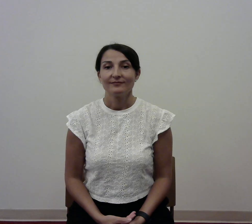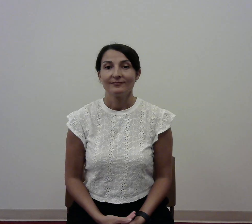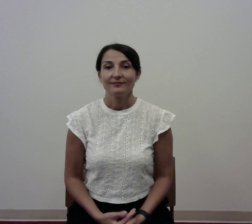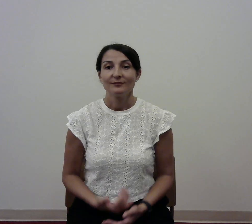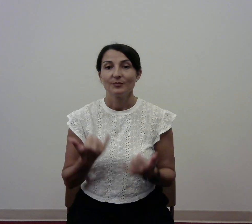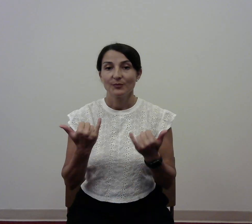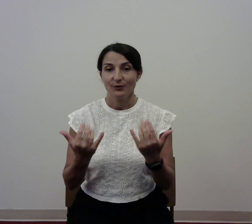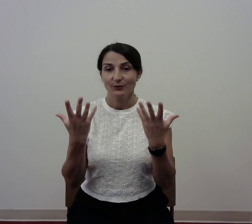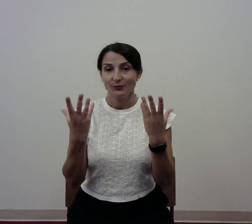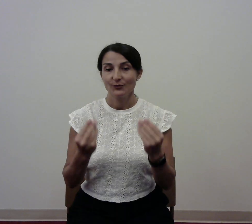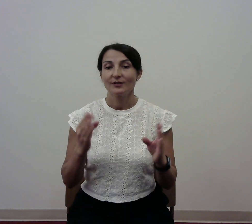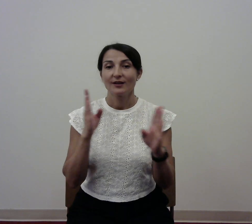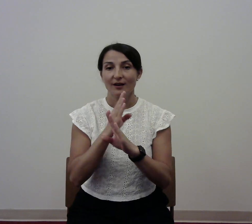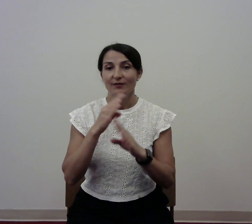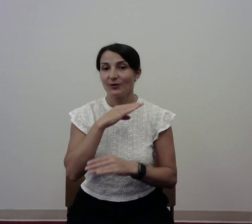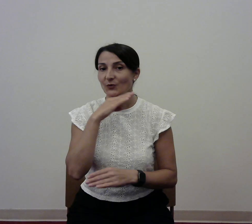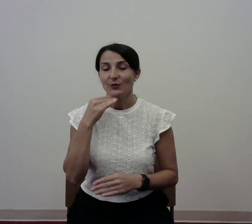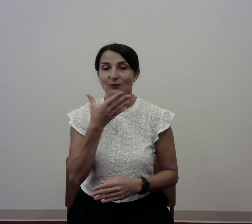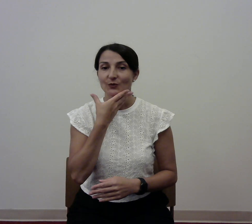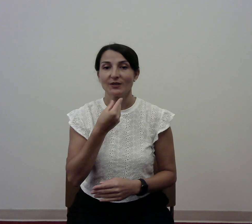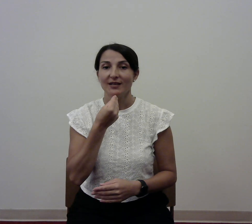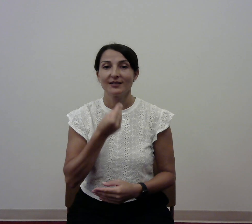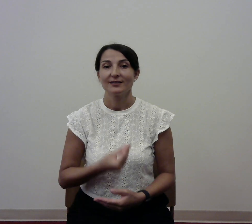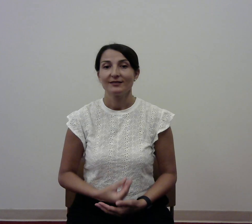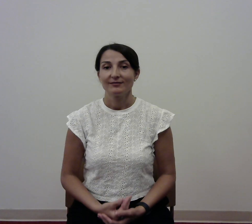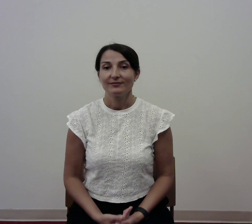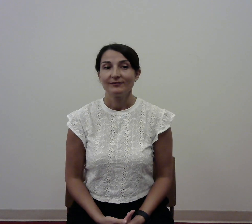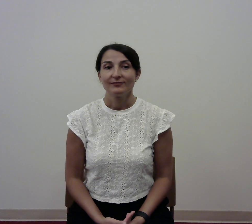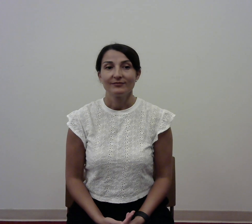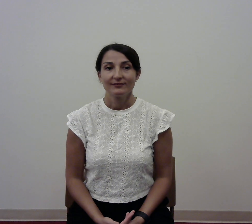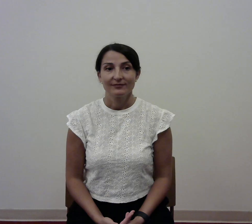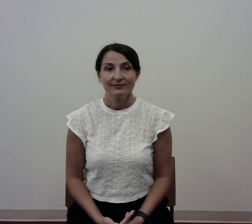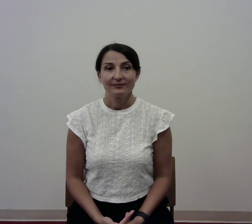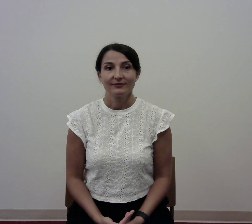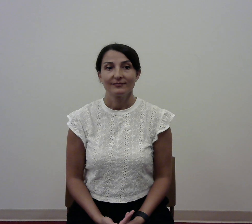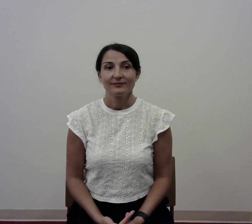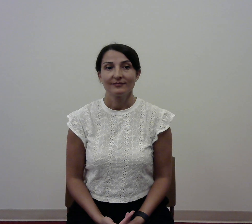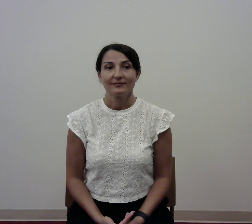Bu gün hava çox gözəldir